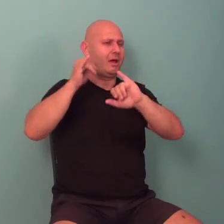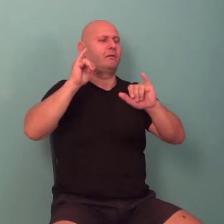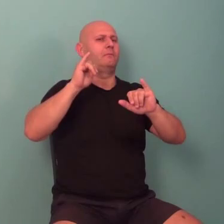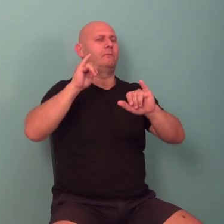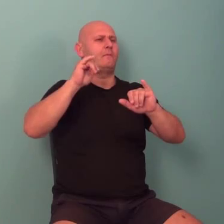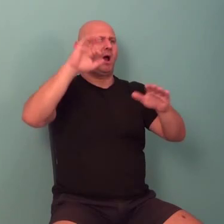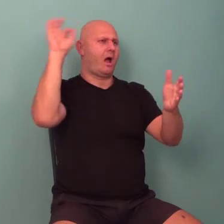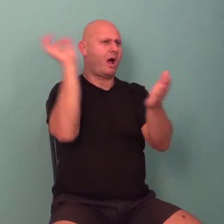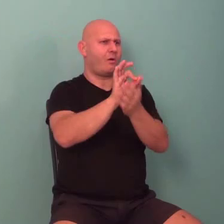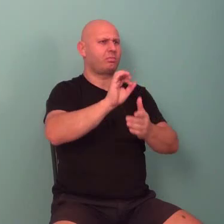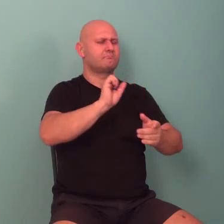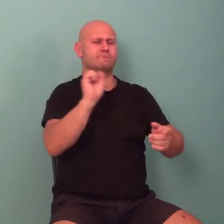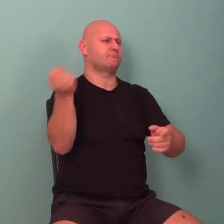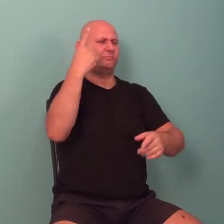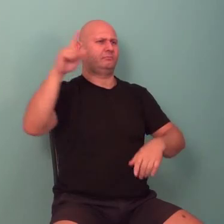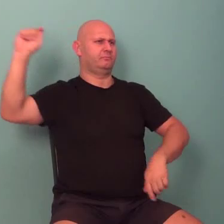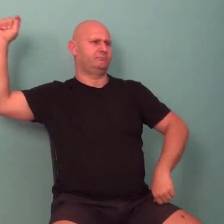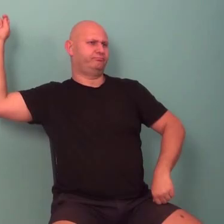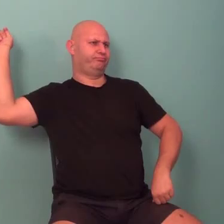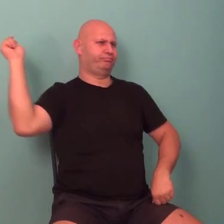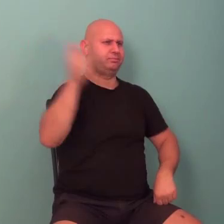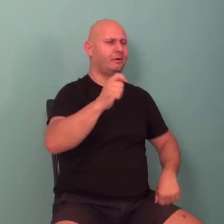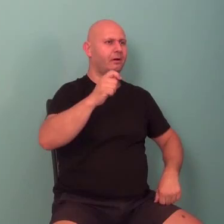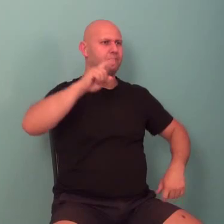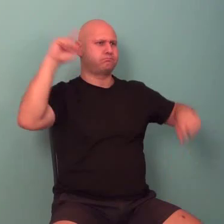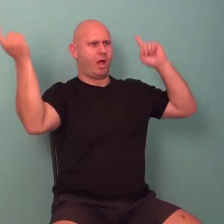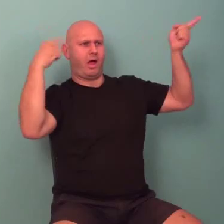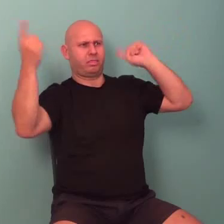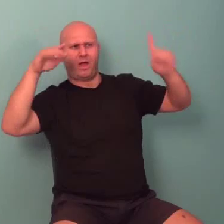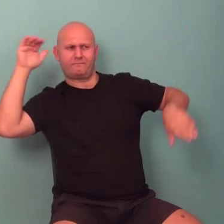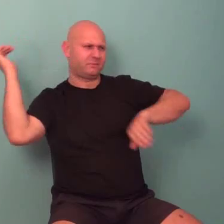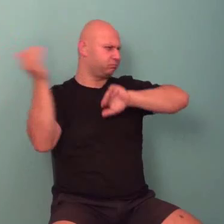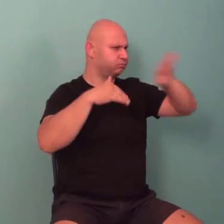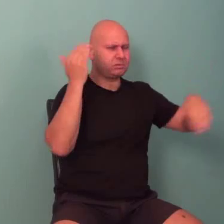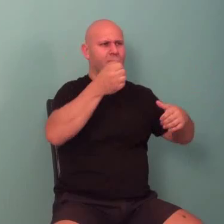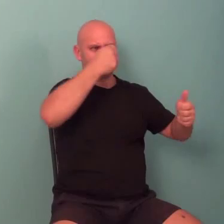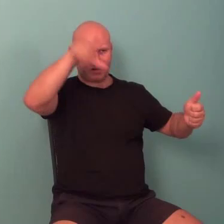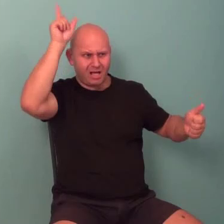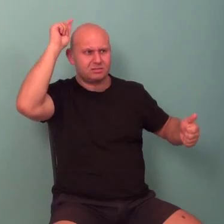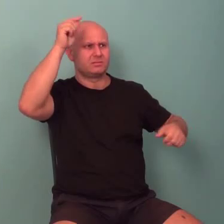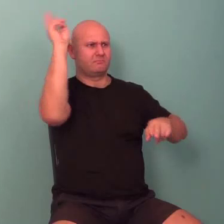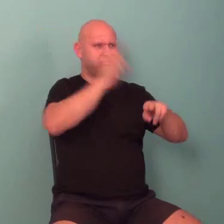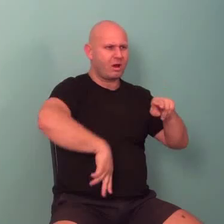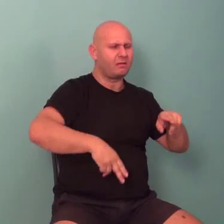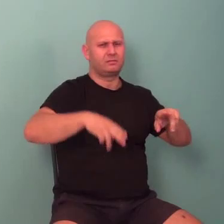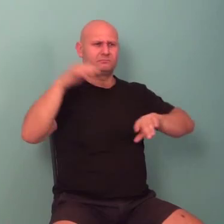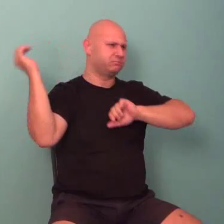Nagle przyjechała straż i policja na sygnale.